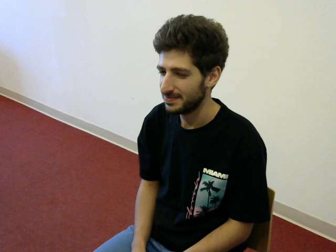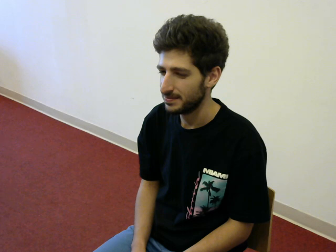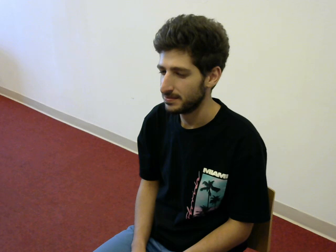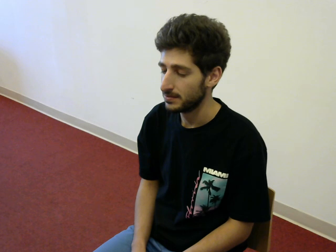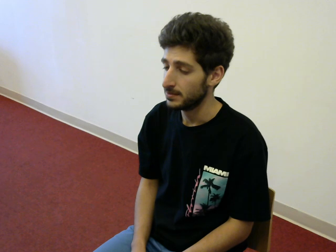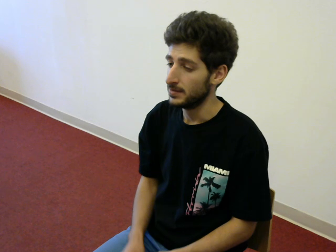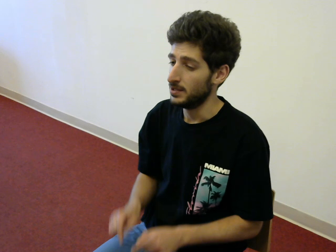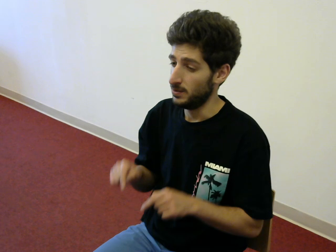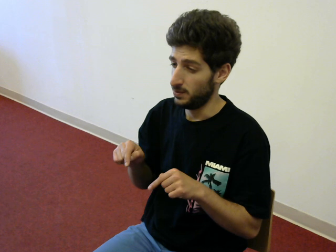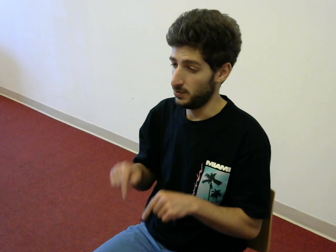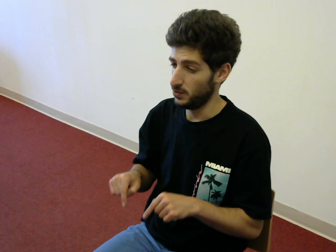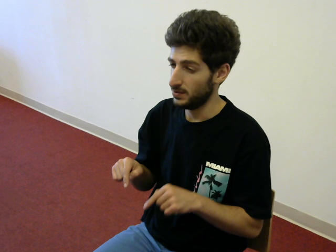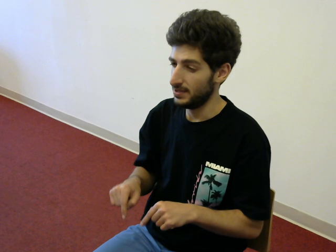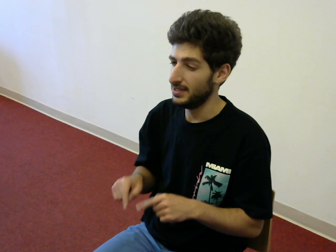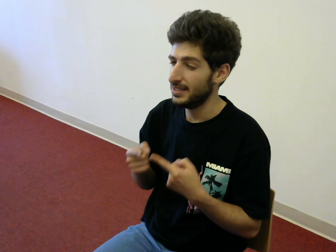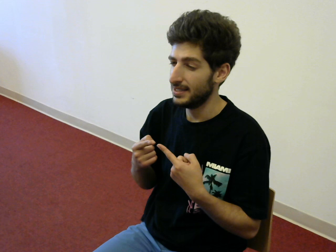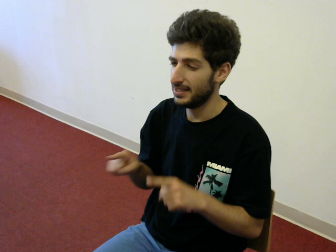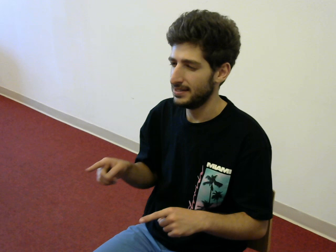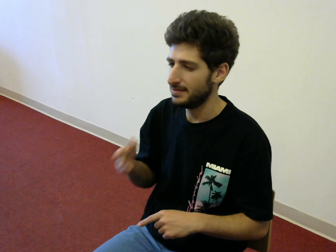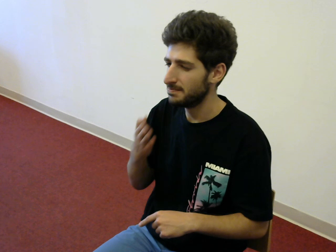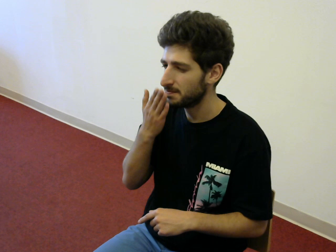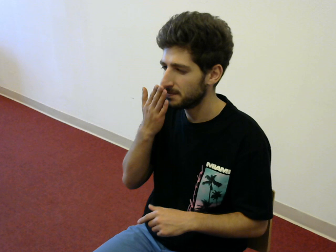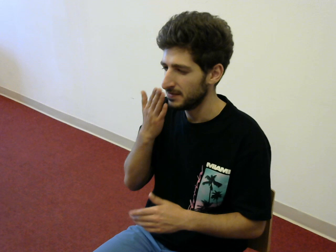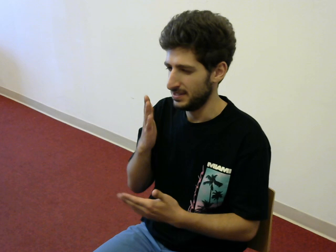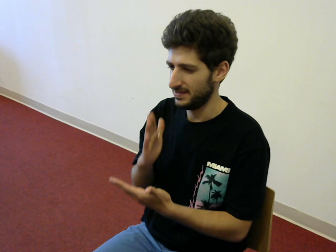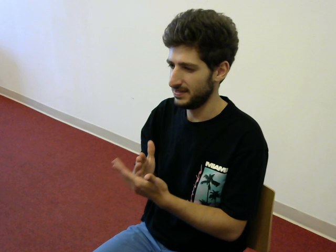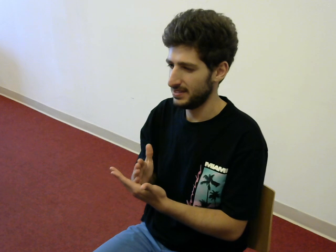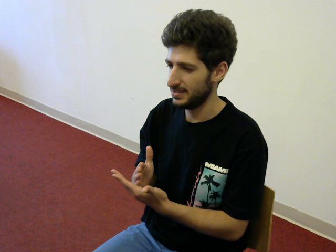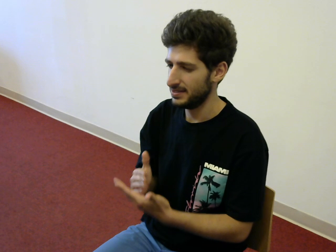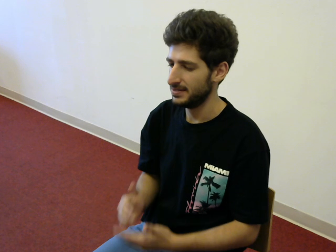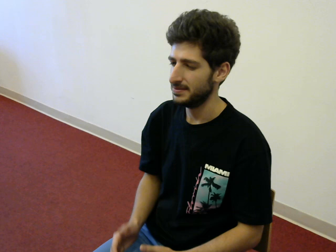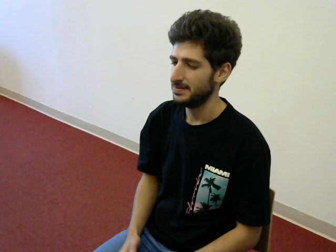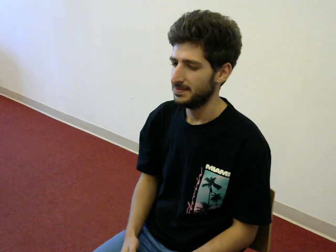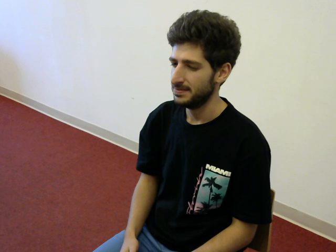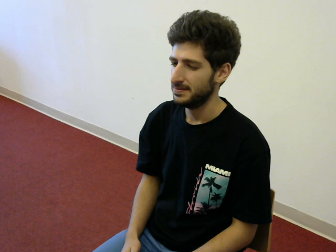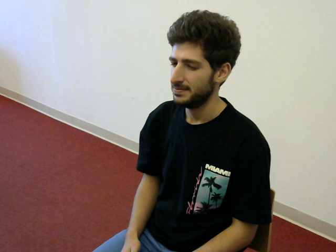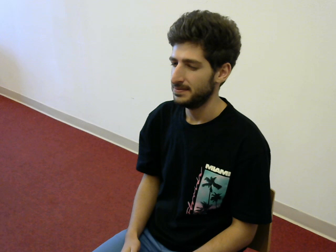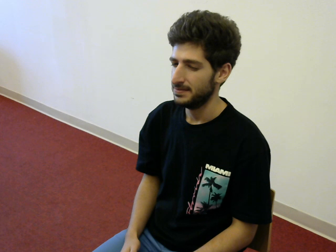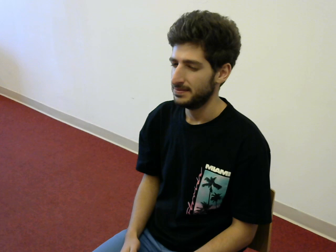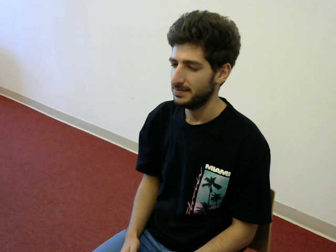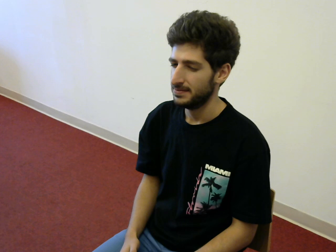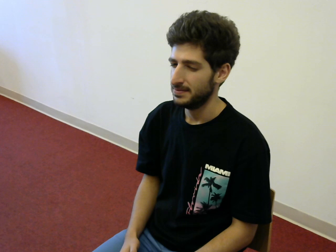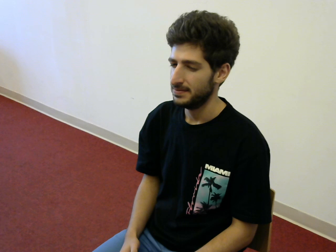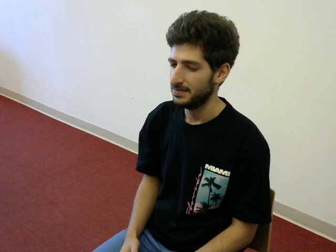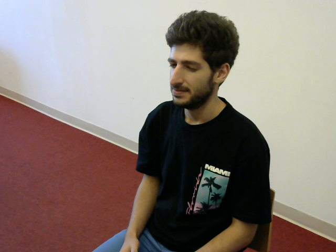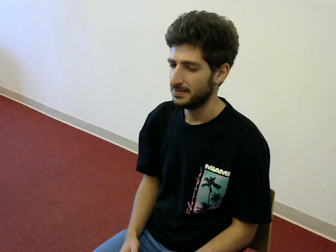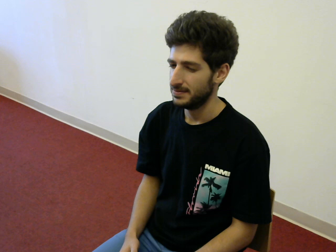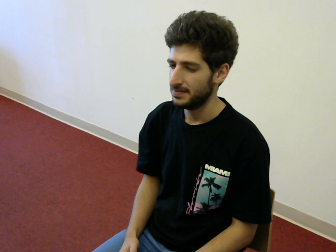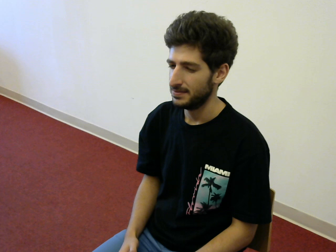Burda qəribə qoxu var